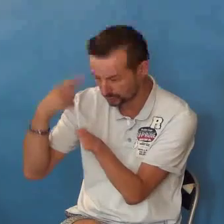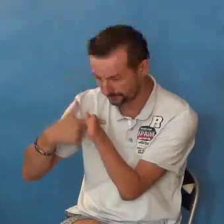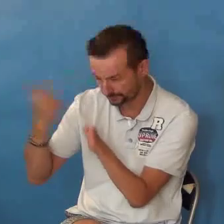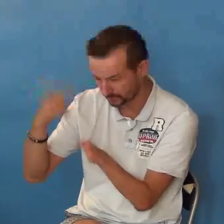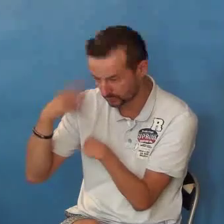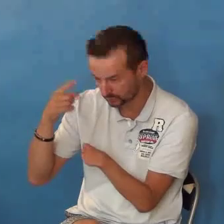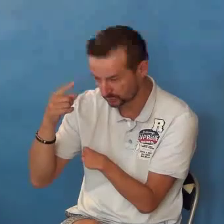Dwudziesty drugi lutego?